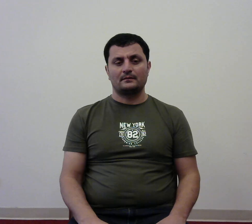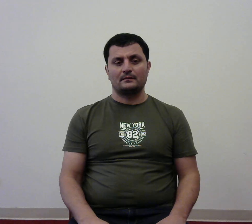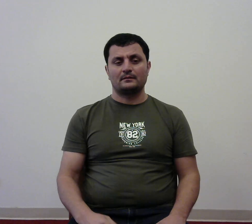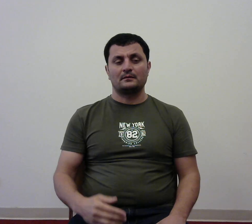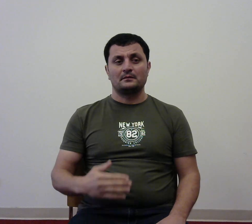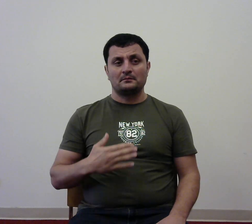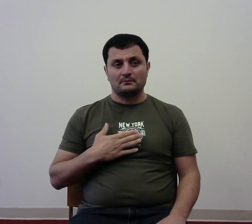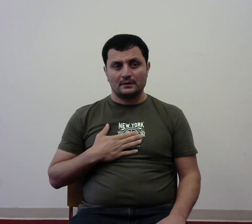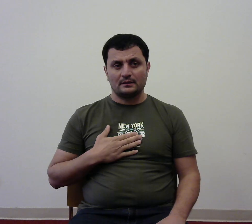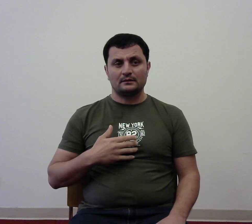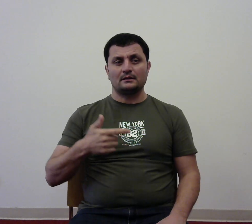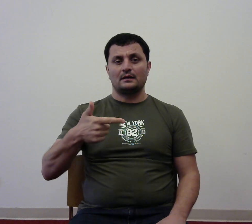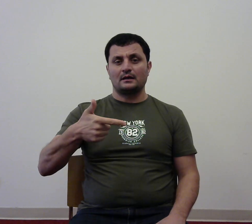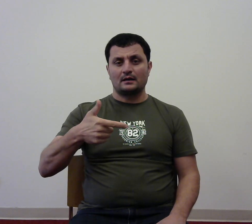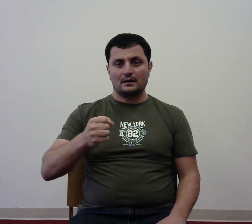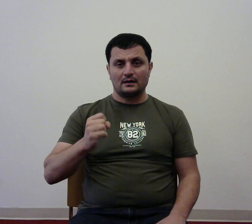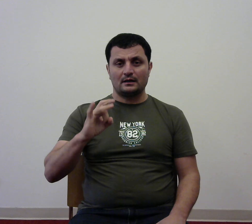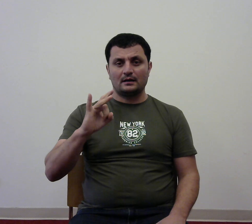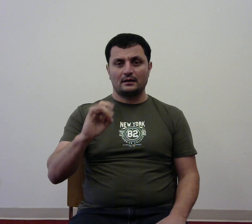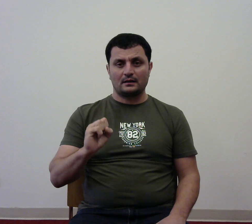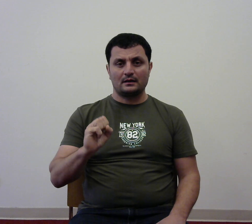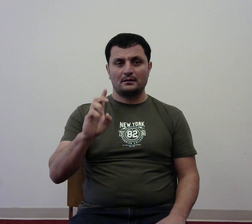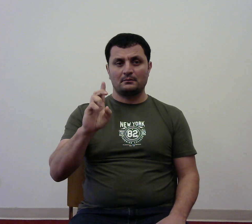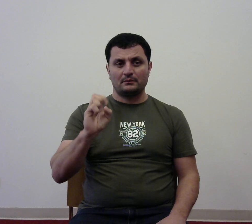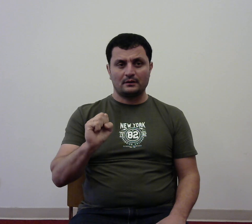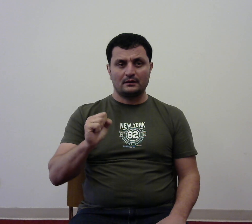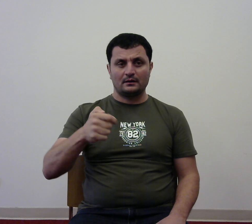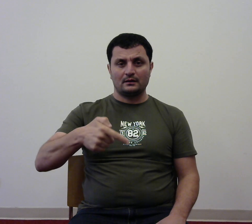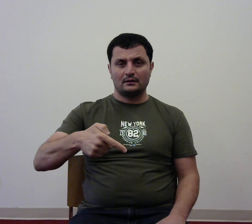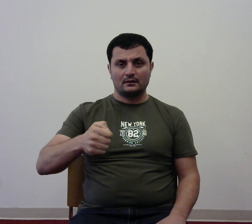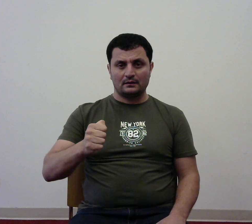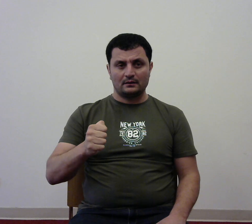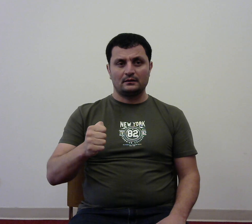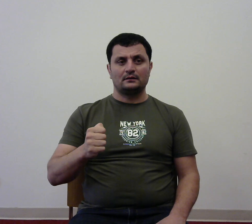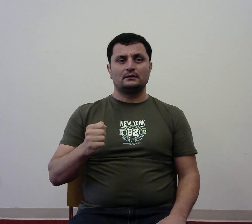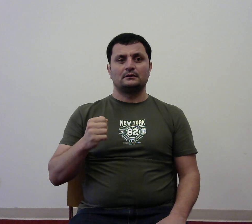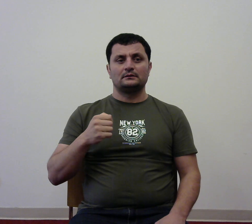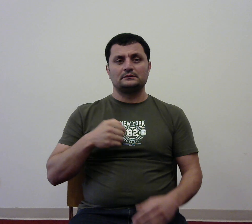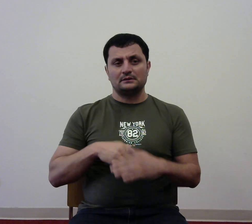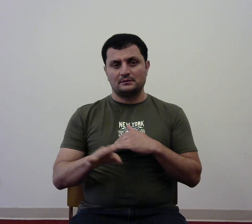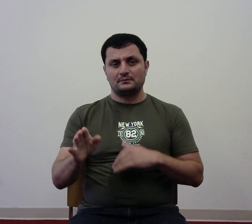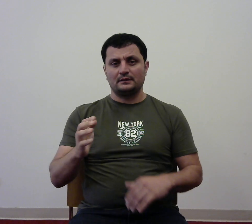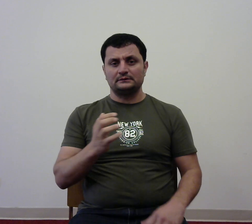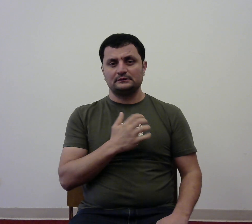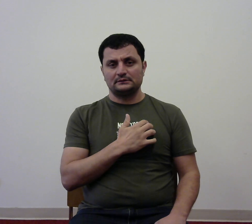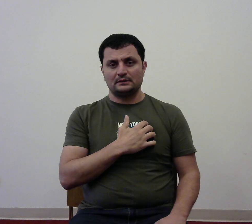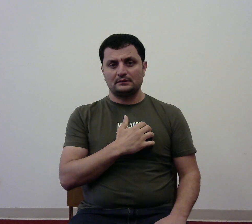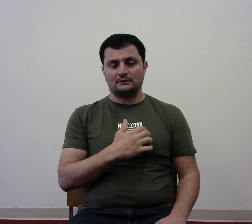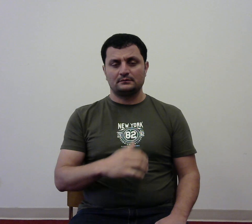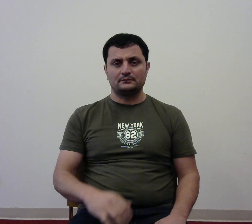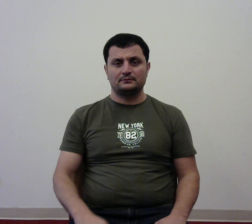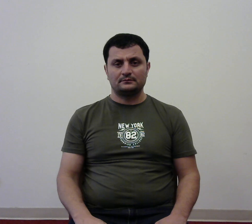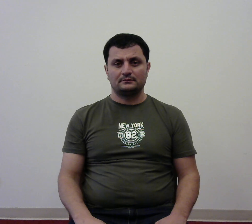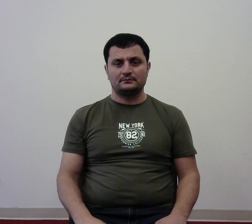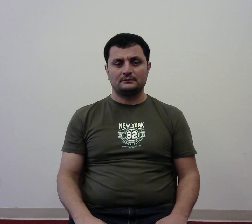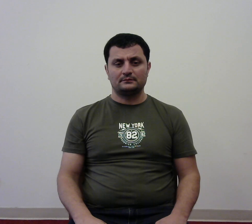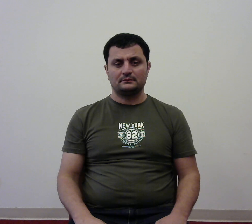Mən Qarabağa getmək istəyirəm